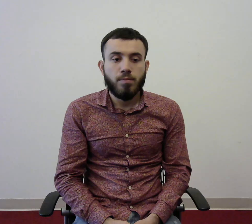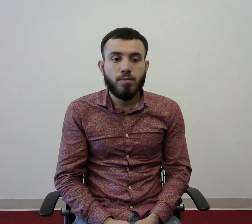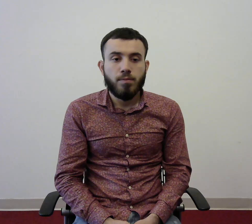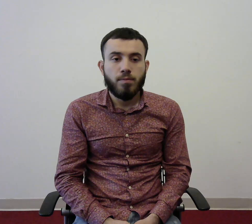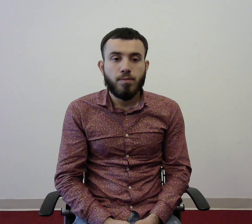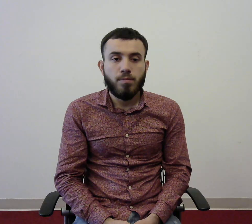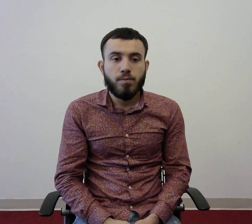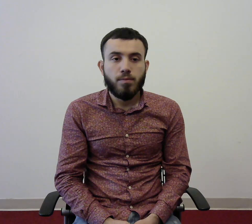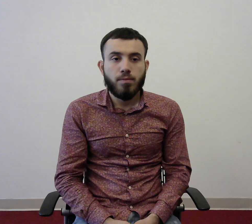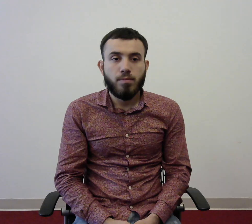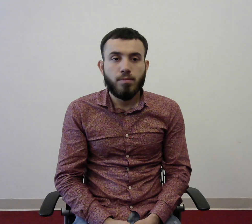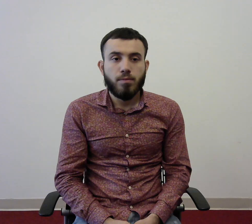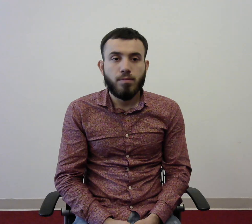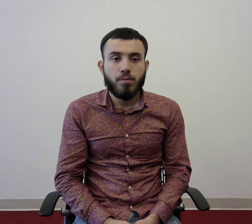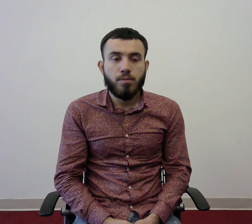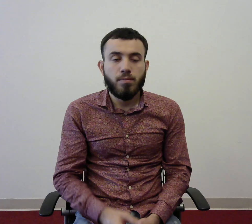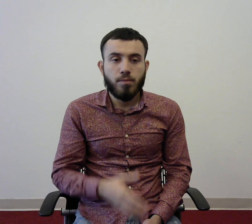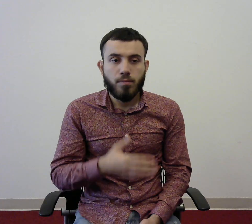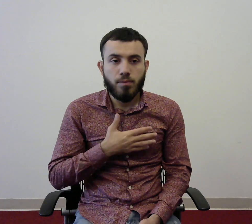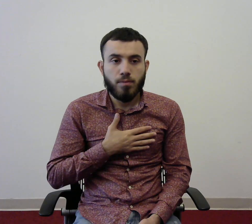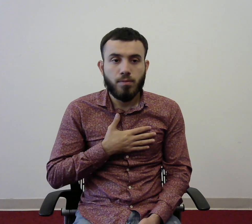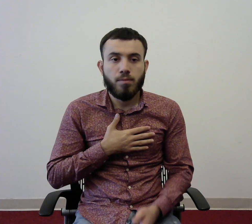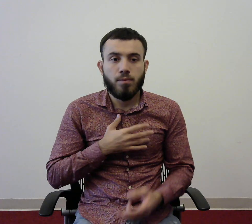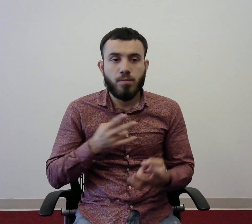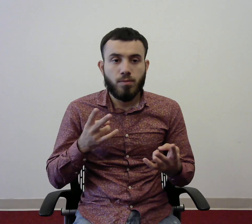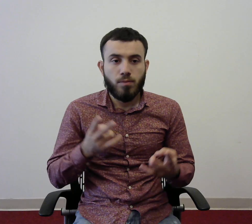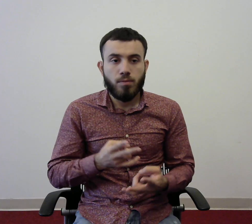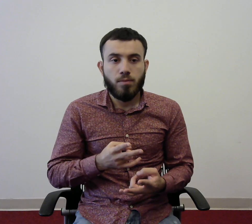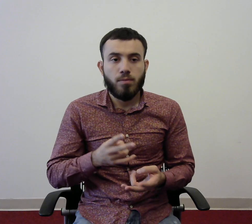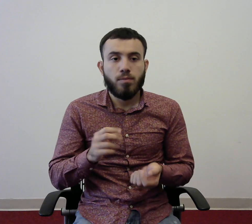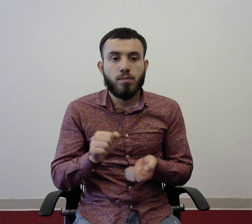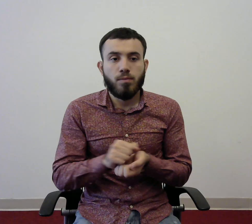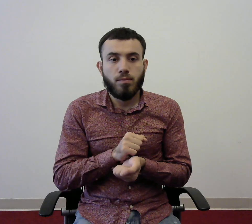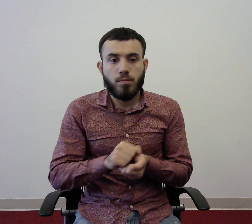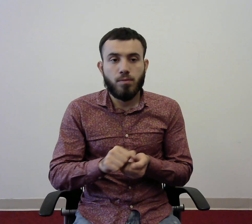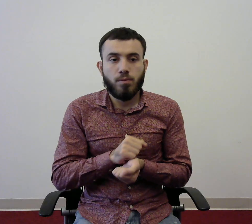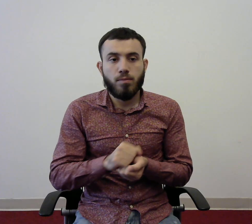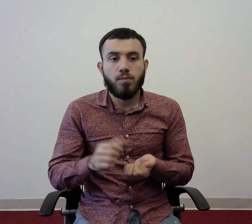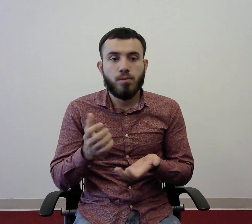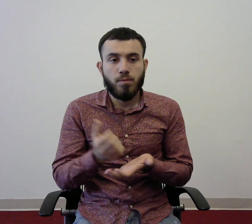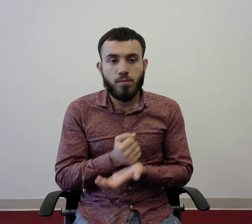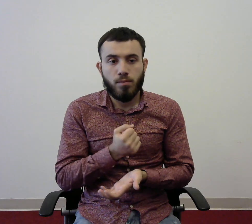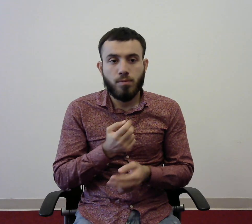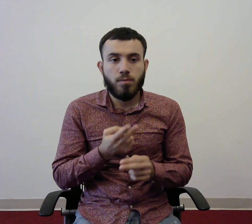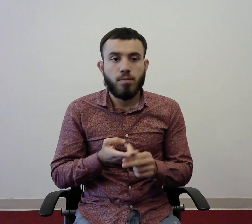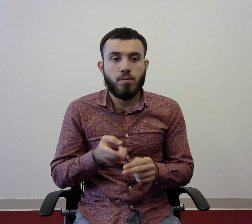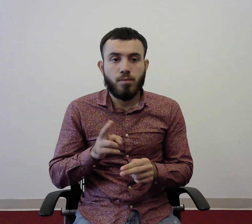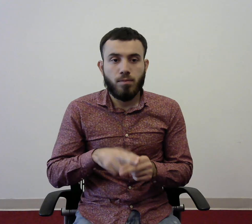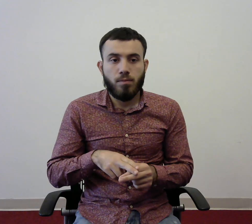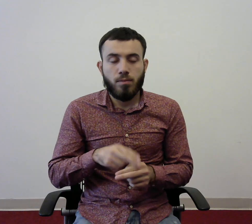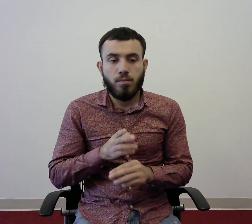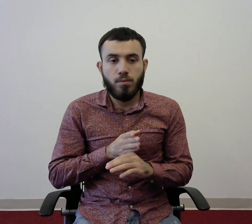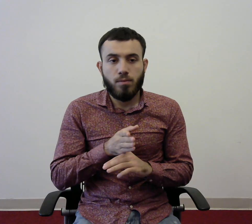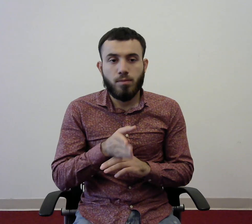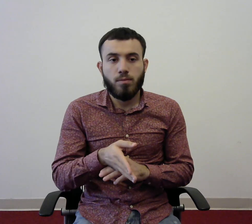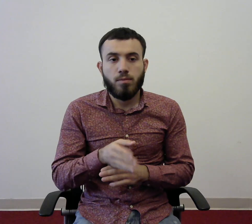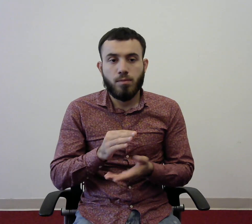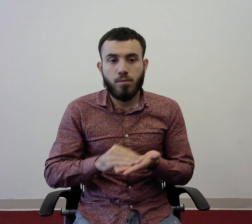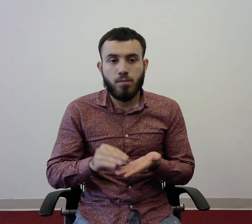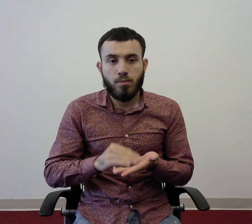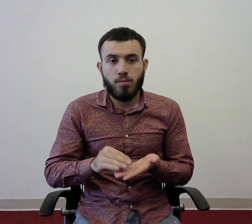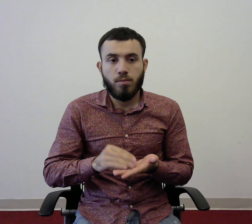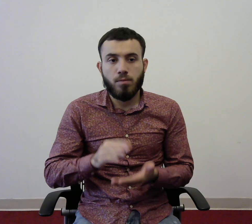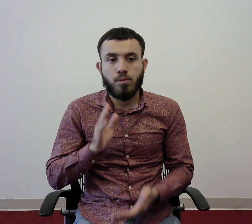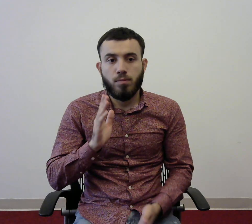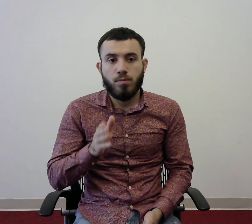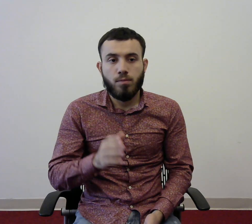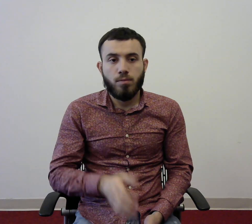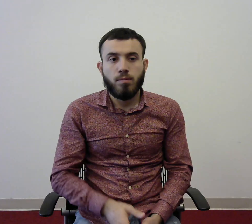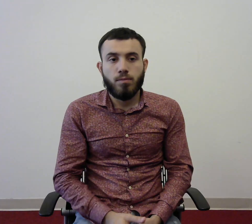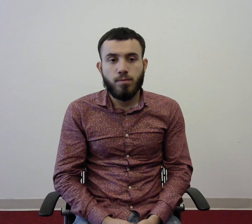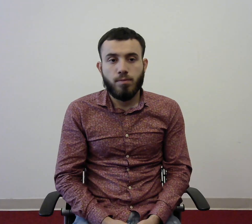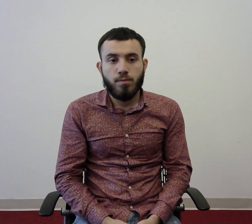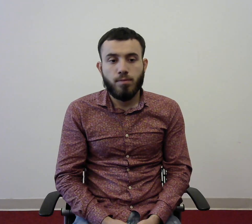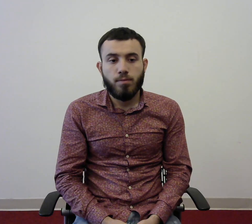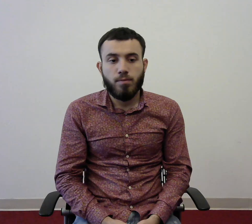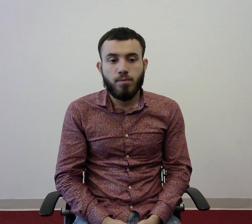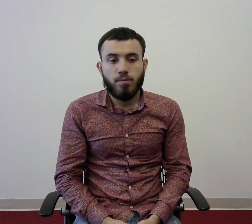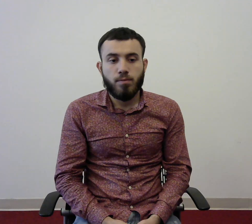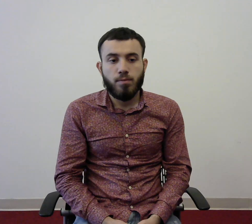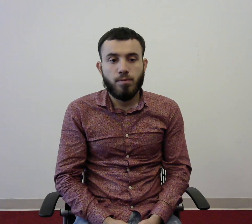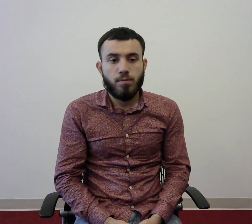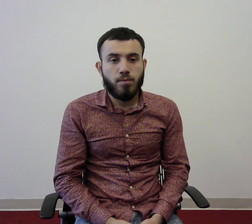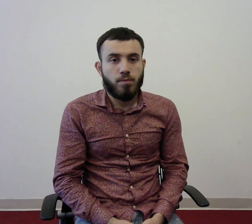Mən lazımlı kağızları tapmaq üçün müraciət yazacam